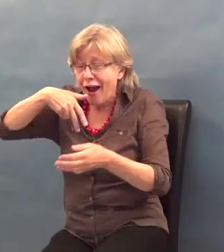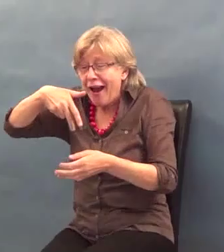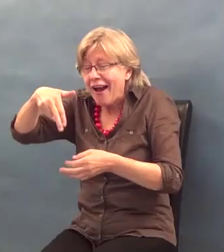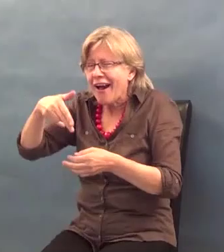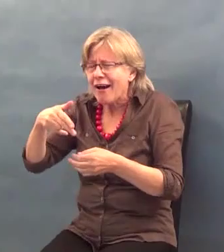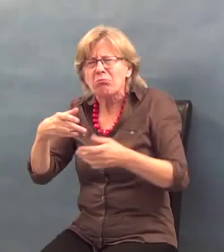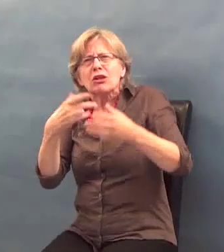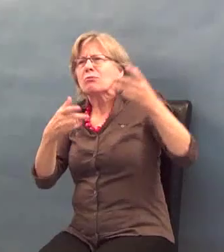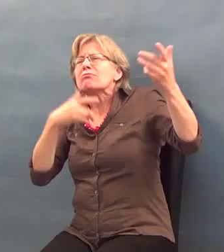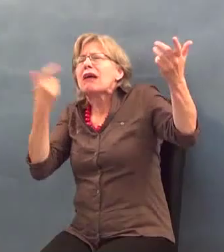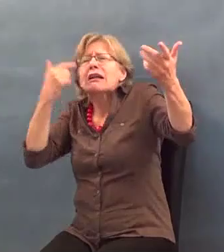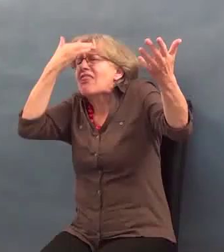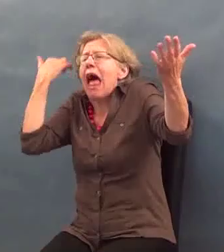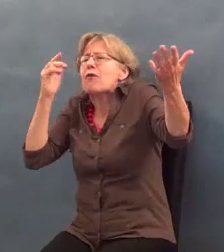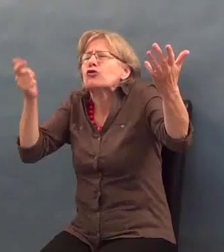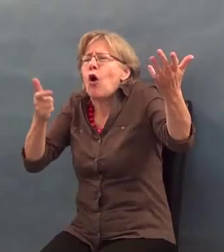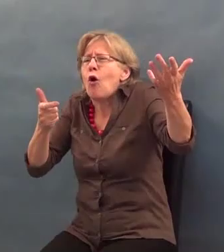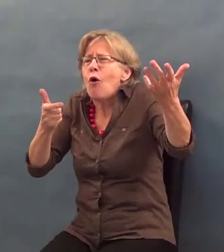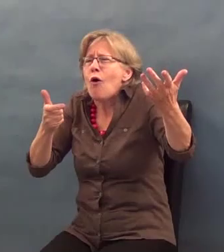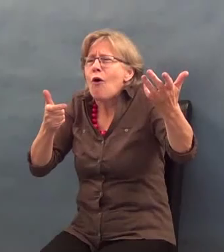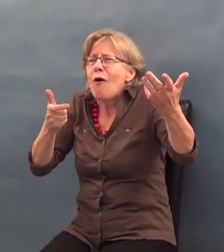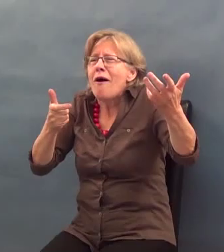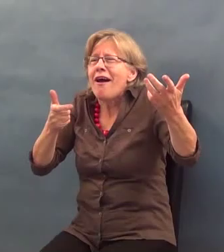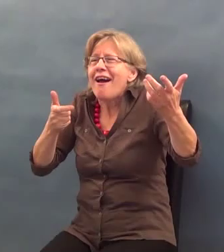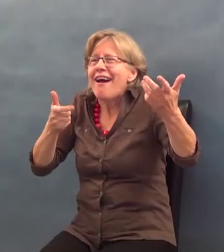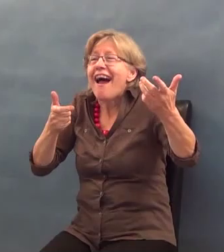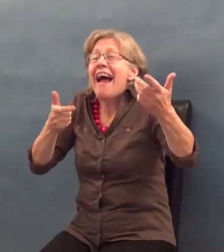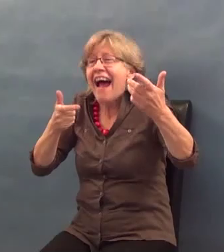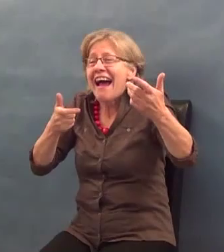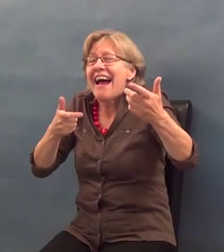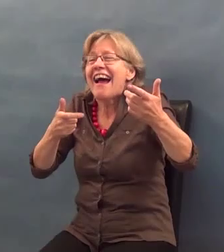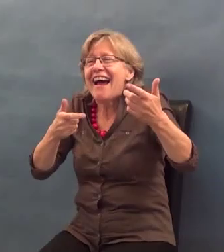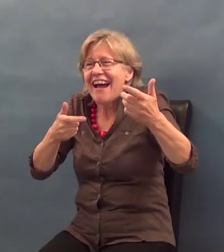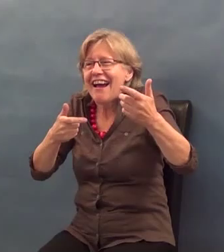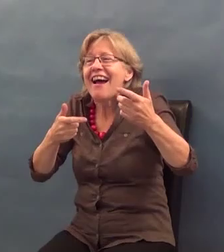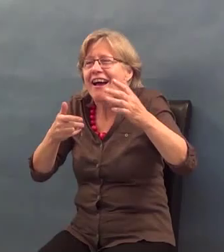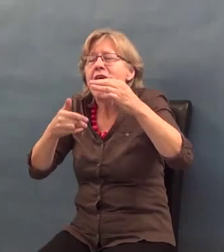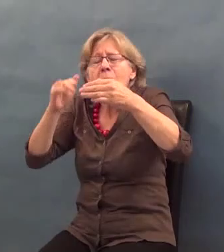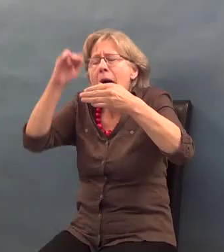Szła i nie wiedziała co się dzieje.